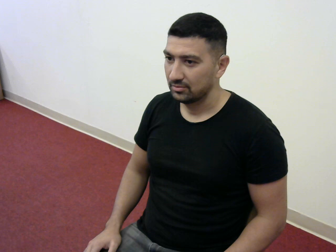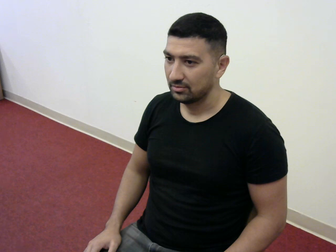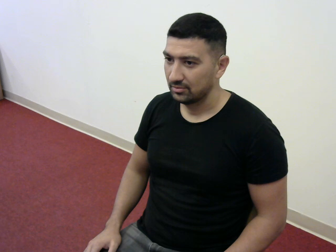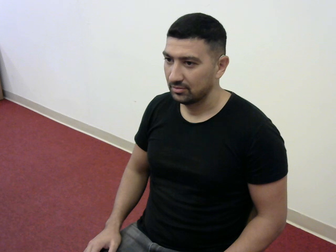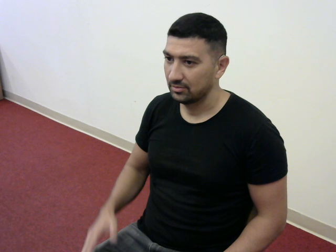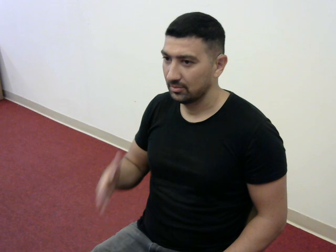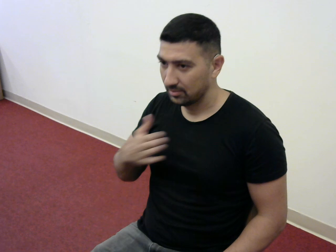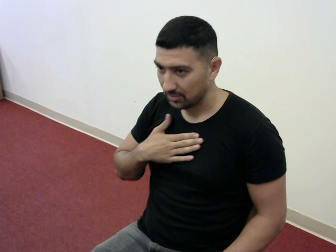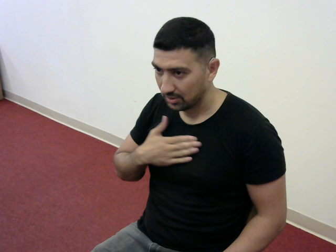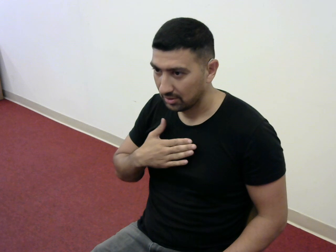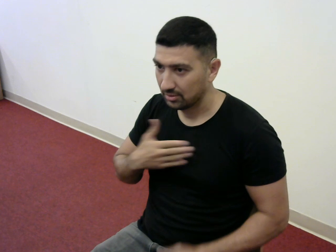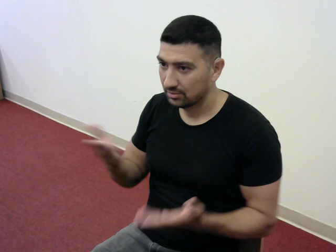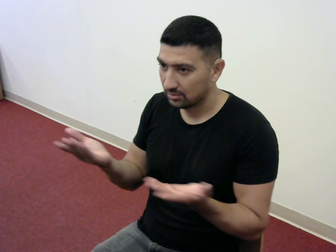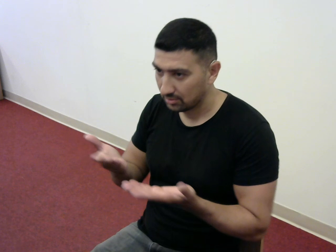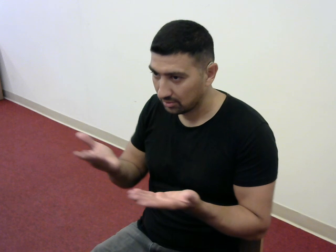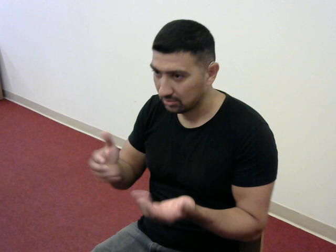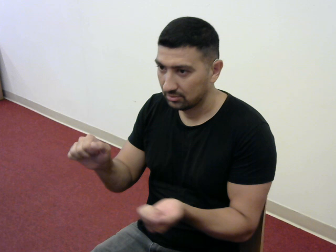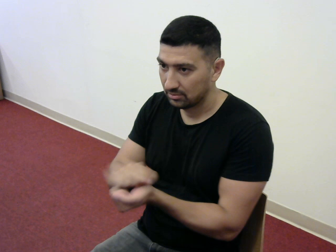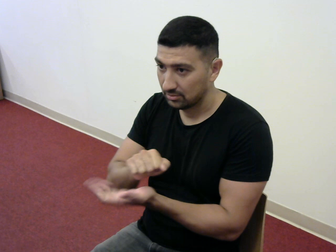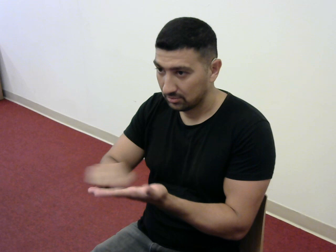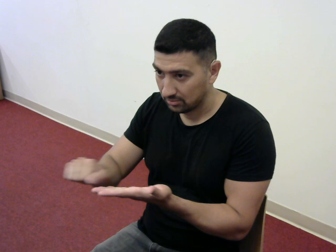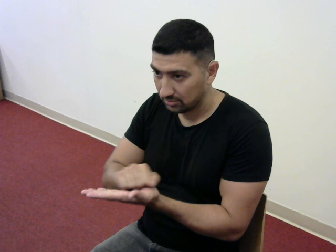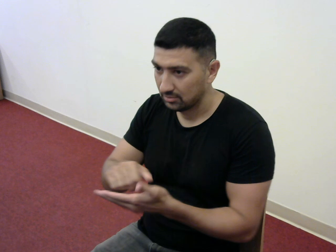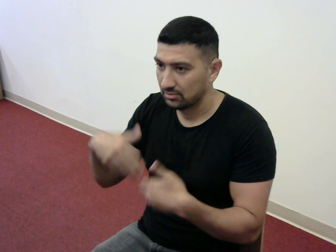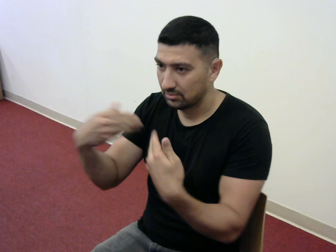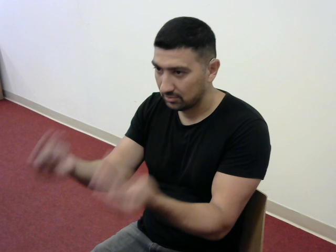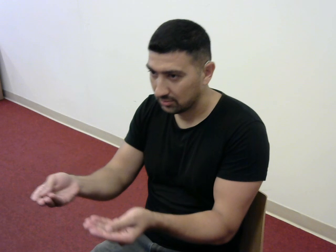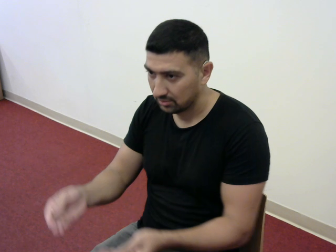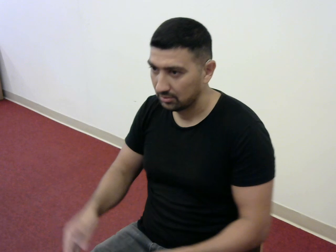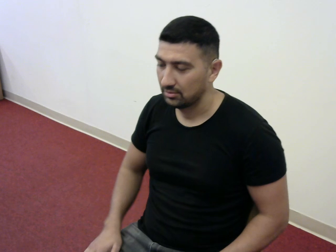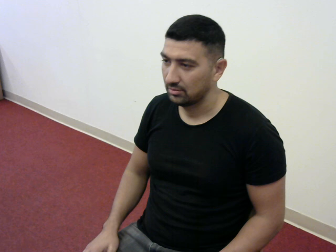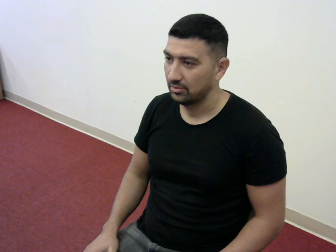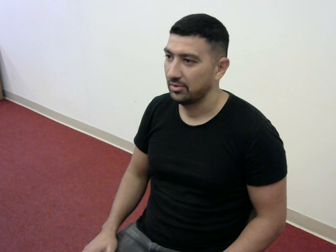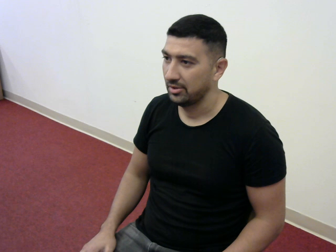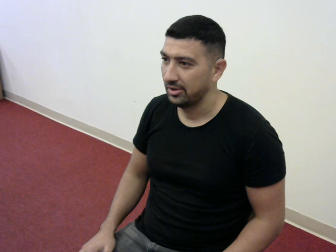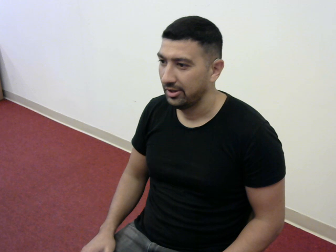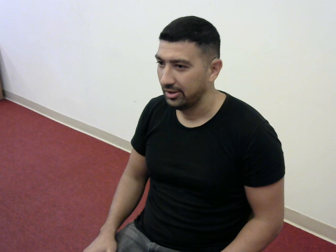Mən hansı sənədləri verməliyəm?